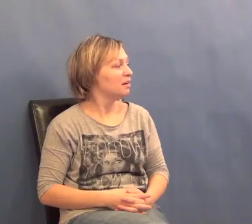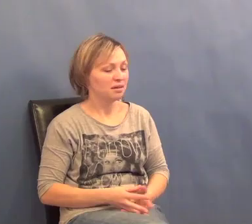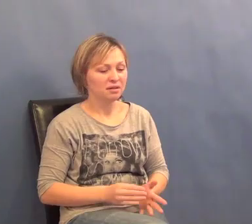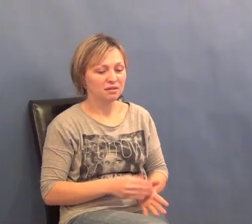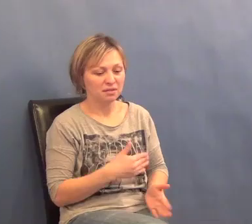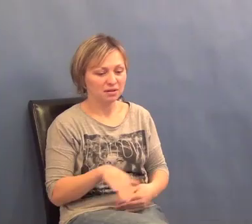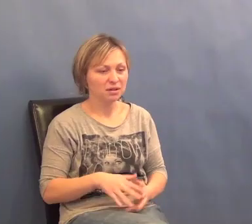Dodano wannę.